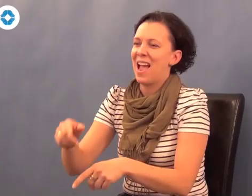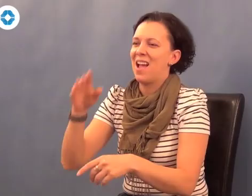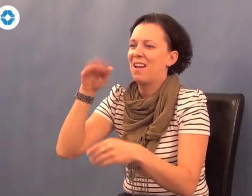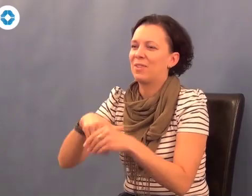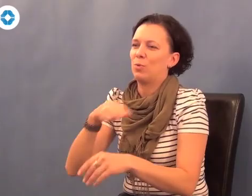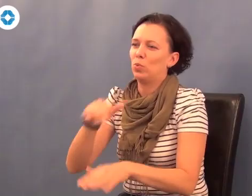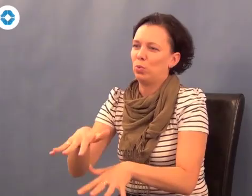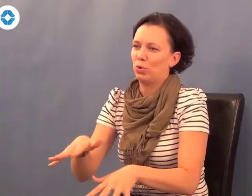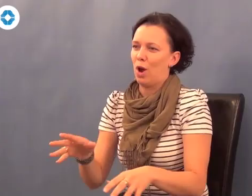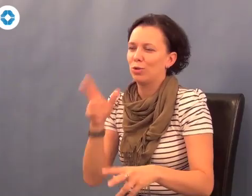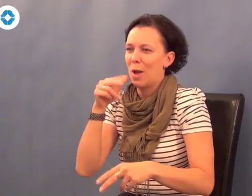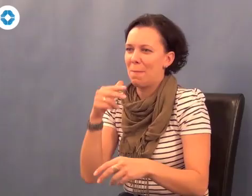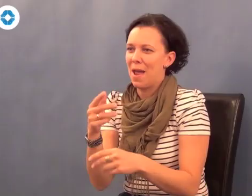Tam jest dużo żabek.